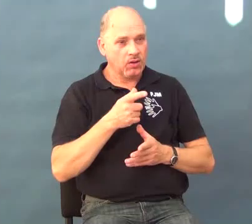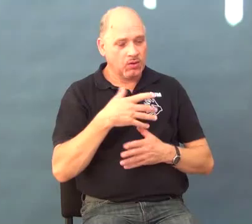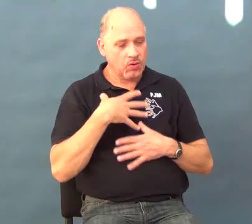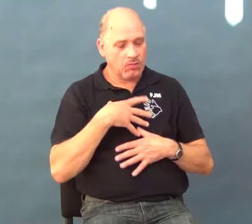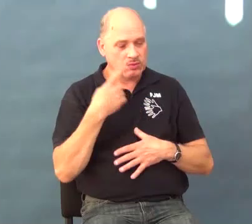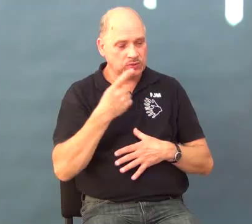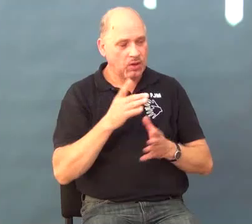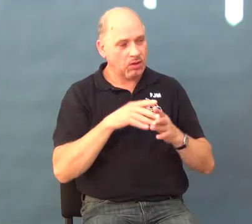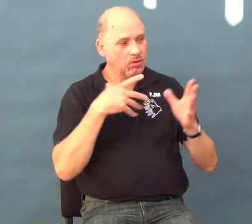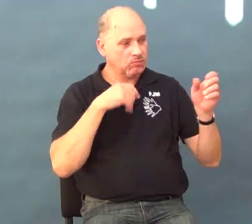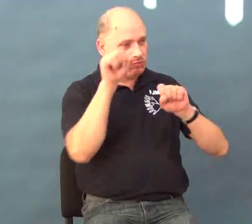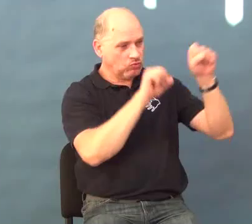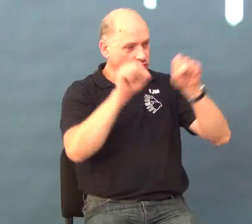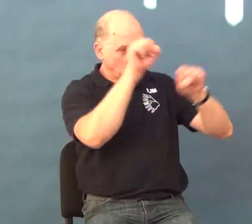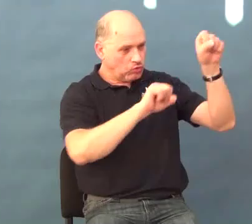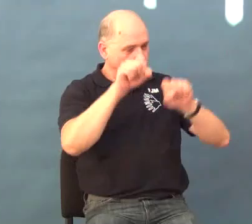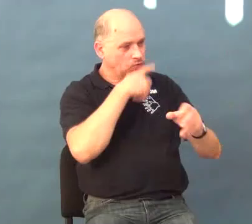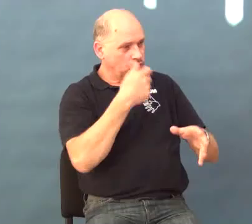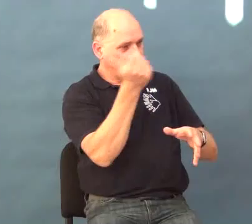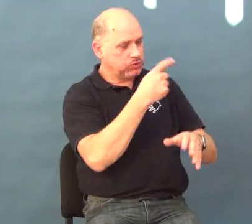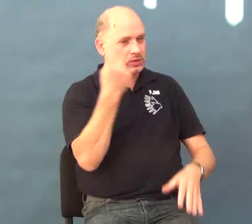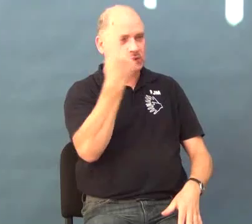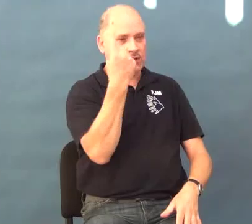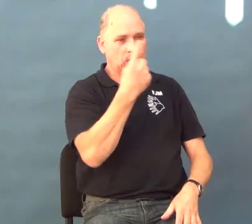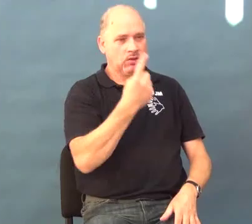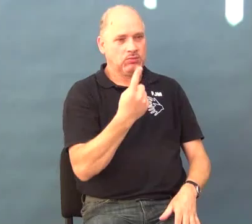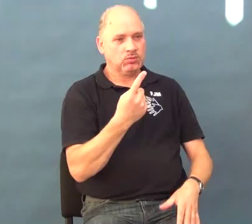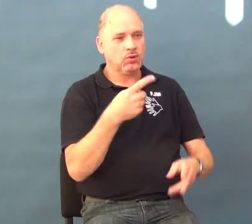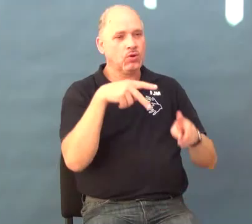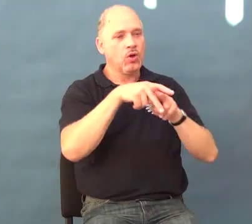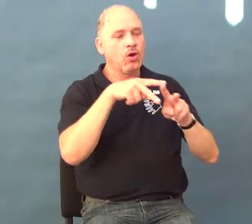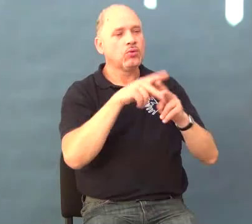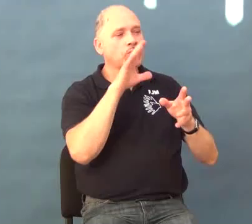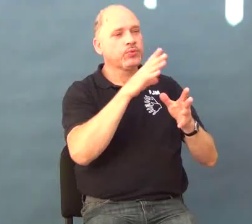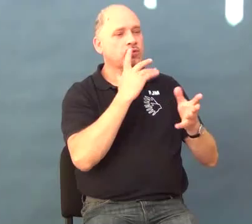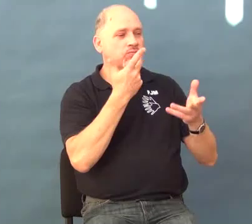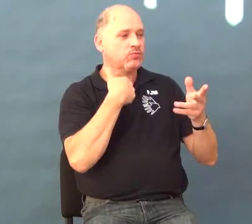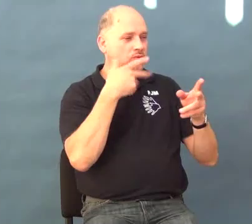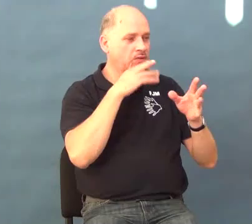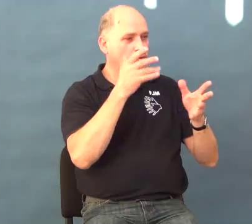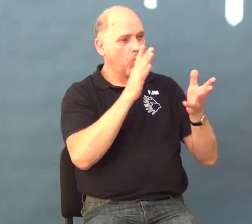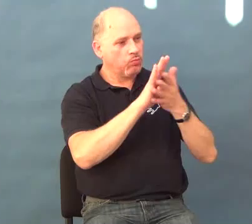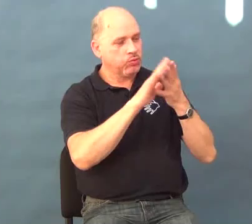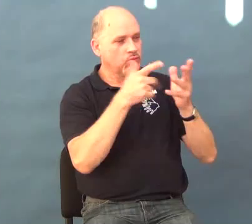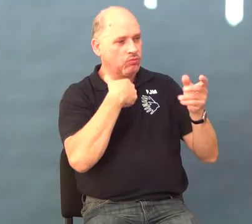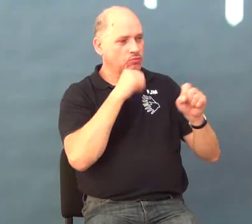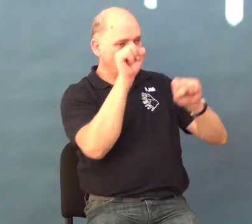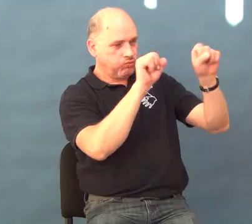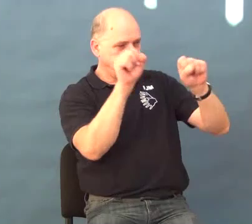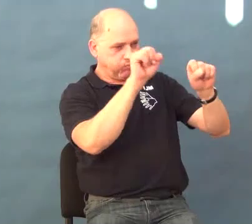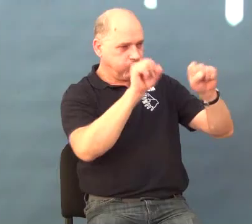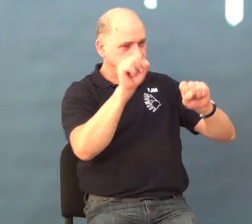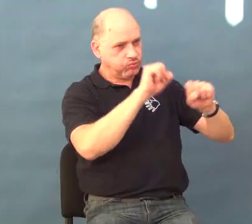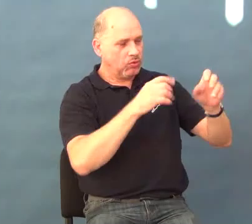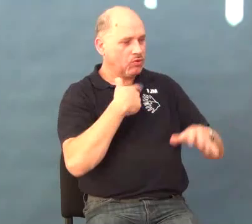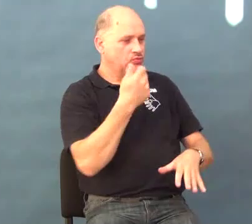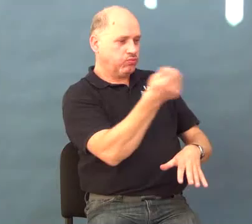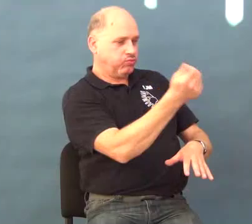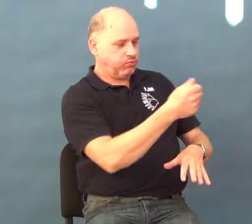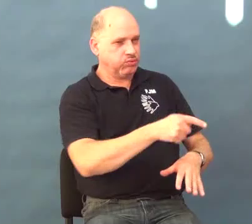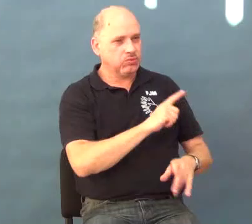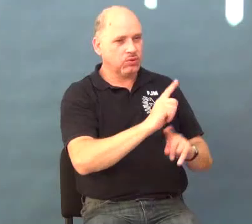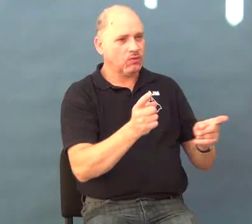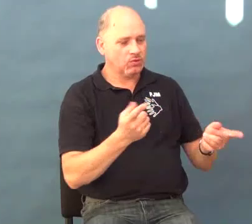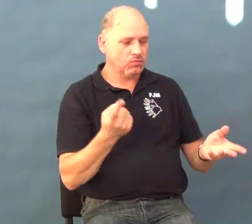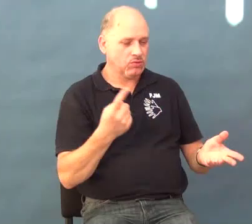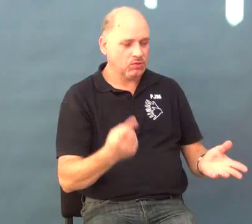Zakaz mycia brudnego konia na przykład wężem ogrodowym, nie wolno tak robić, oblewać konia wodą z węża nie wolno.